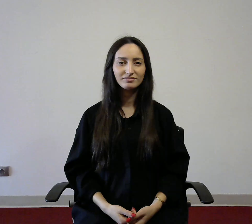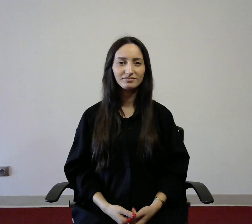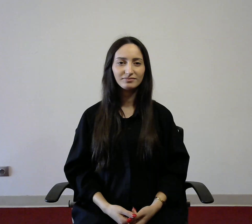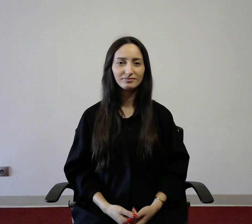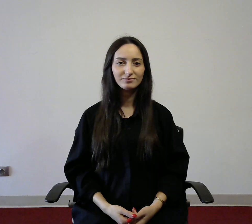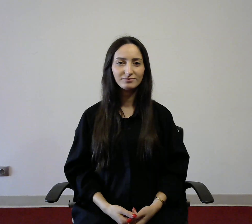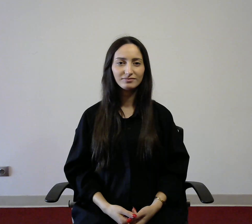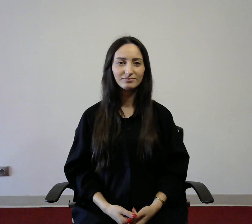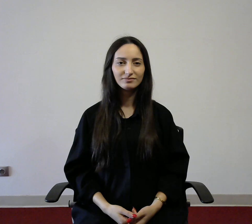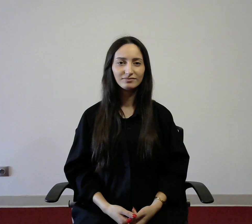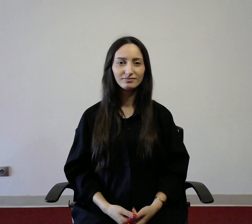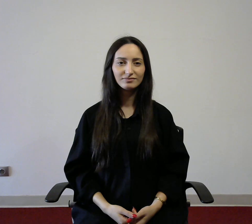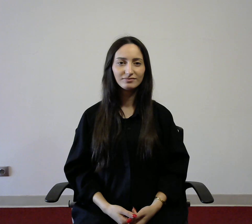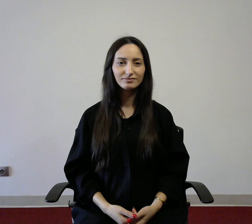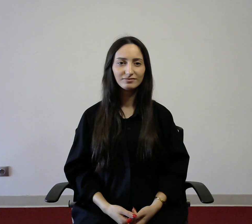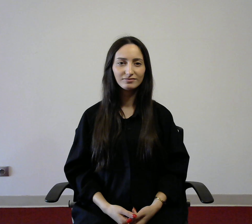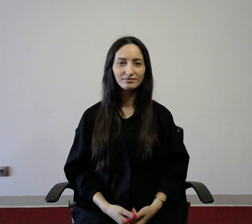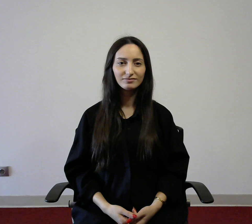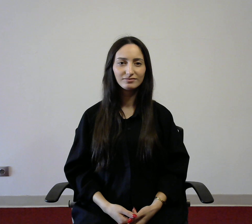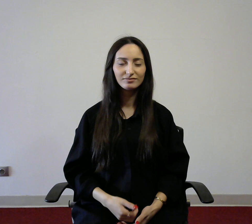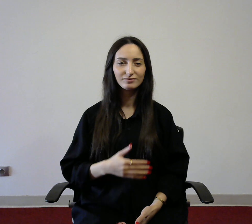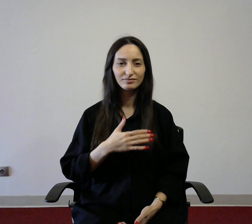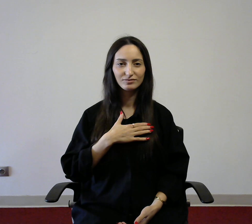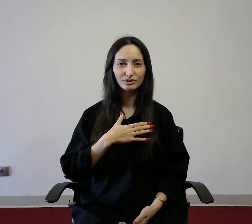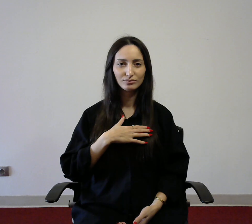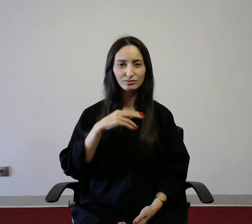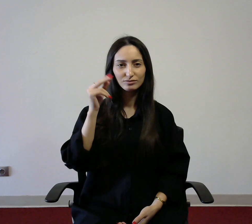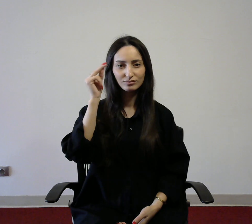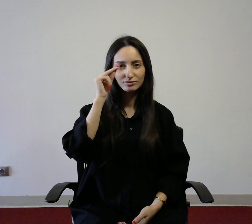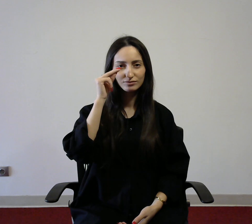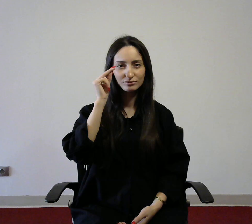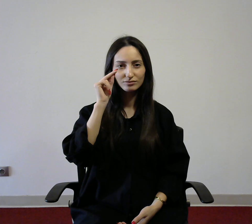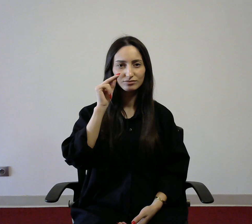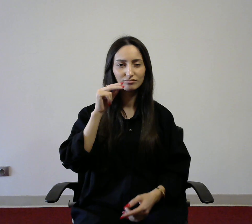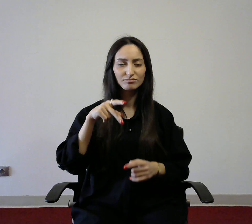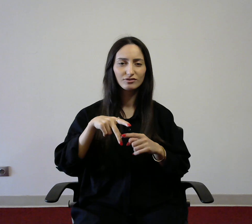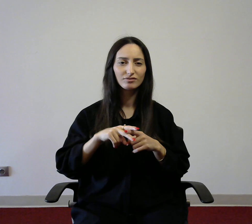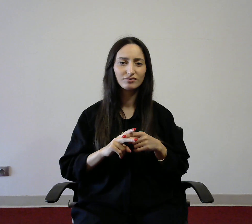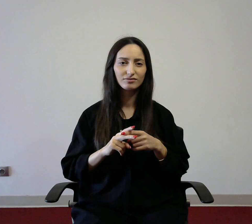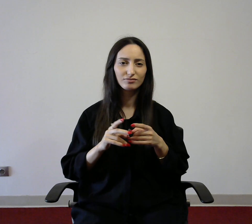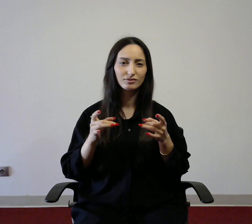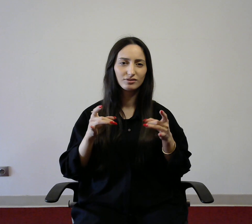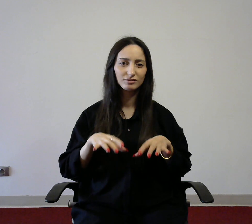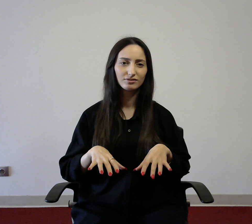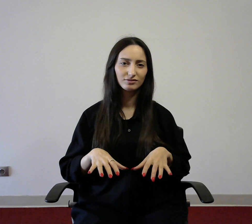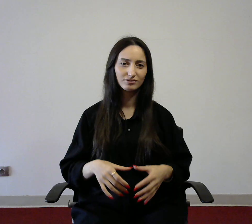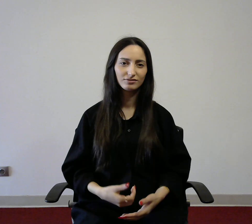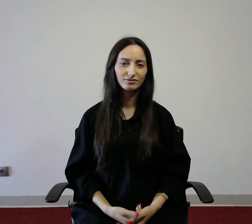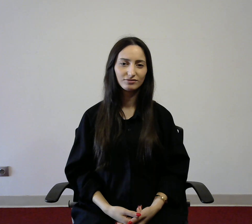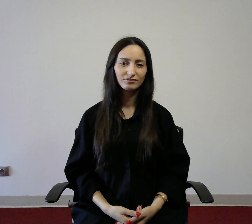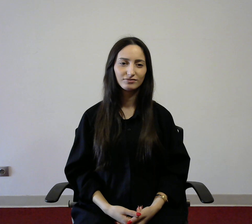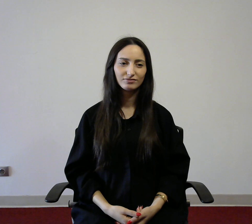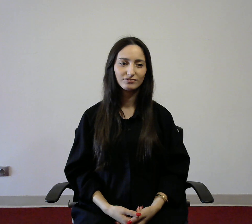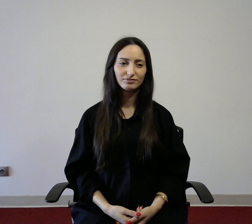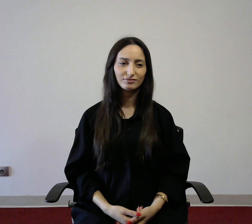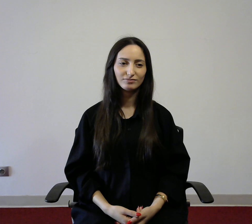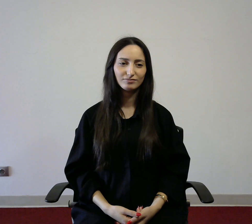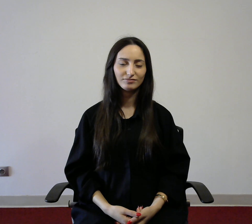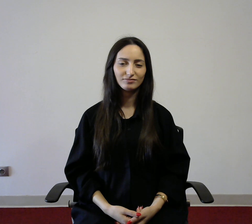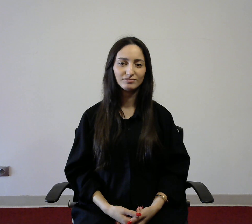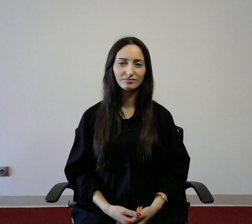Mənim təhsilim yarımçıq qalıb